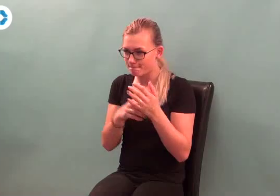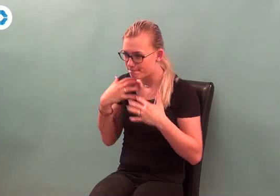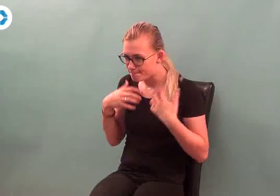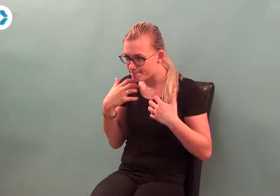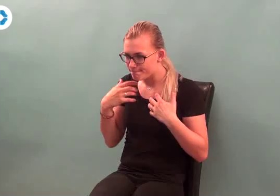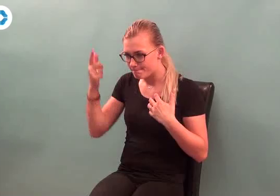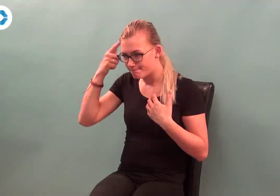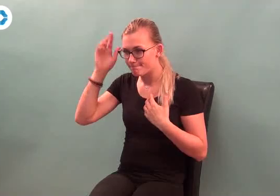Jest zły i myśli.